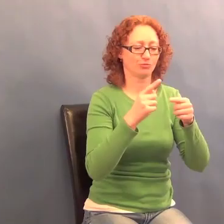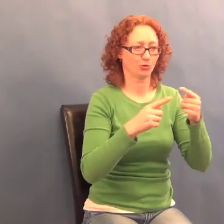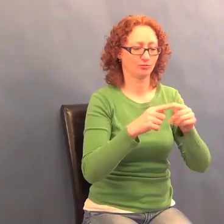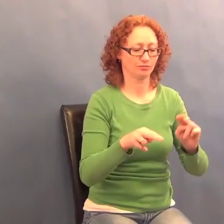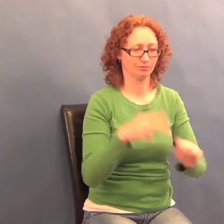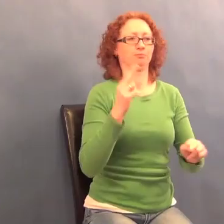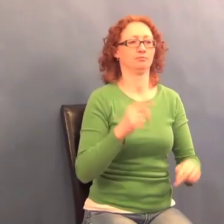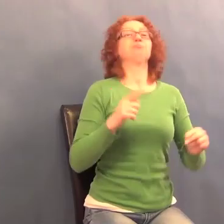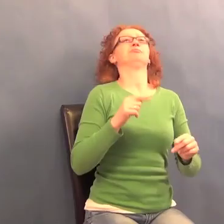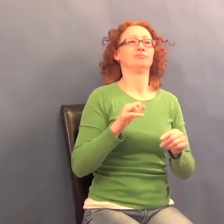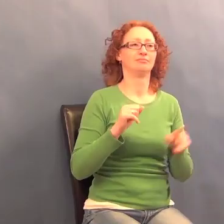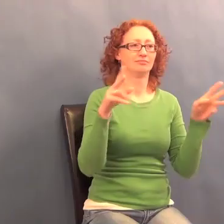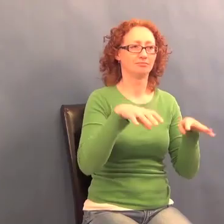Charlie Chaplin skrobarką rzuca czymś w policjanta, a policjant dostaje w twarz.